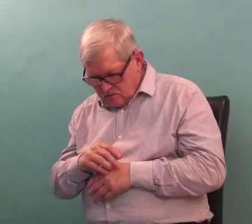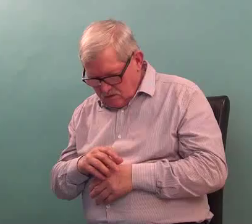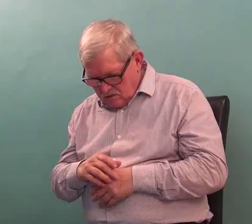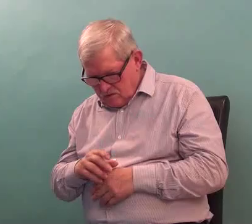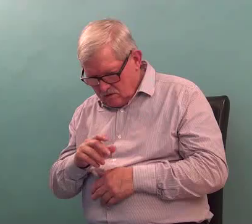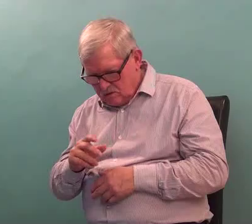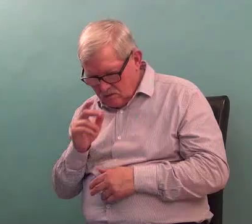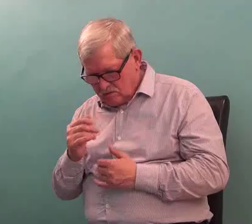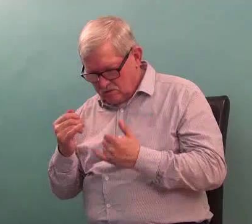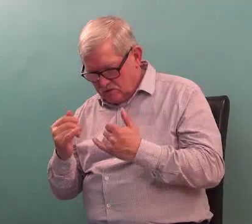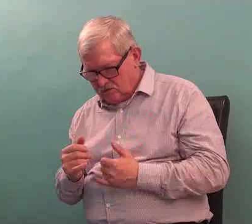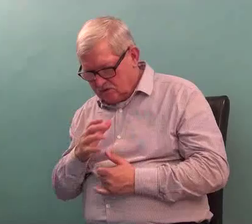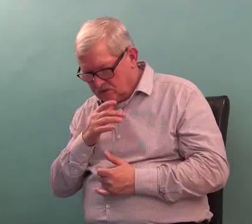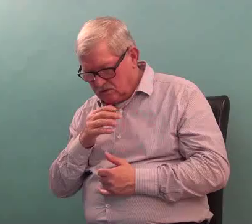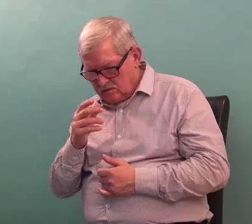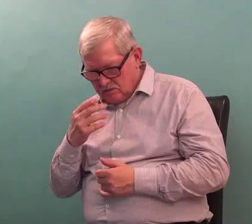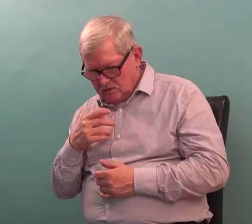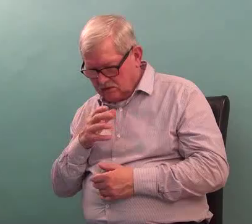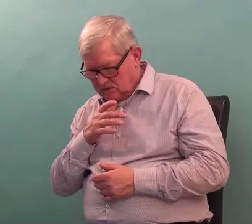Chłopiec siada i cieszy się, pies też się cieszy.